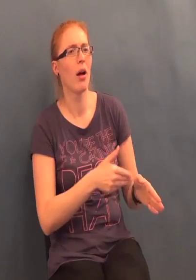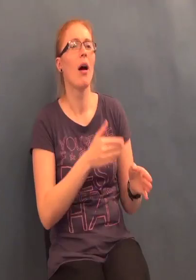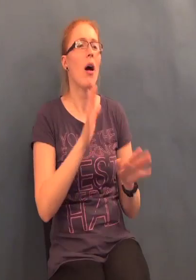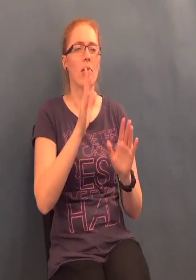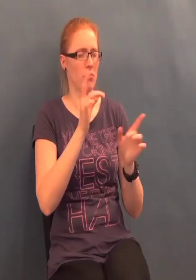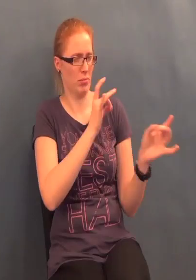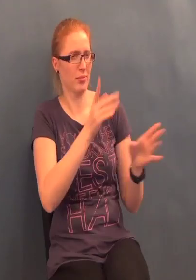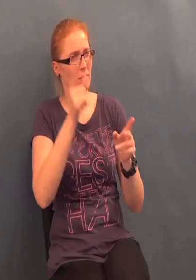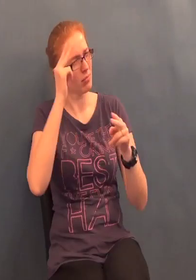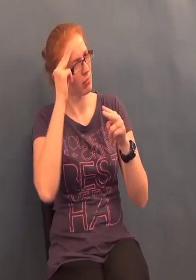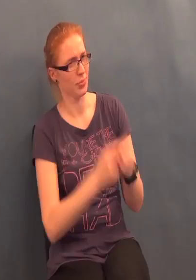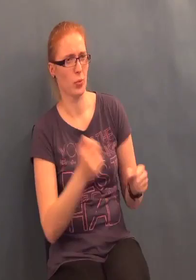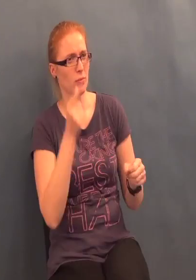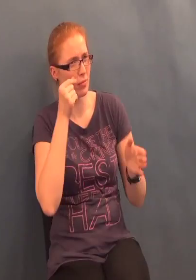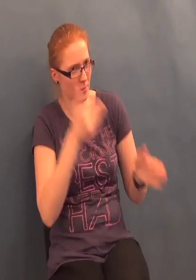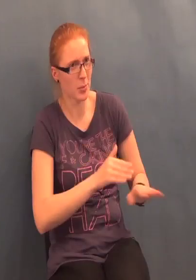Od razu zasypia mocno, śpi jak zabity.